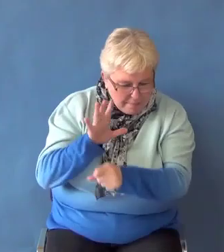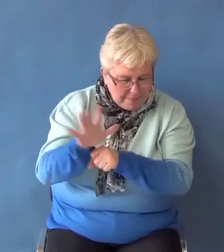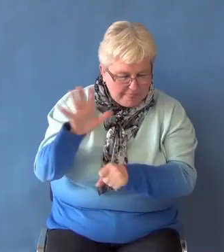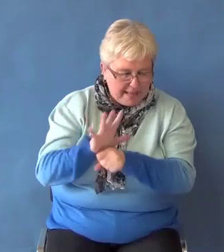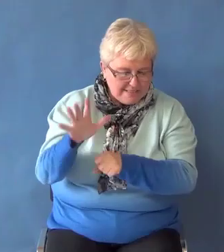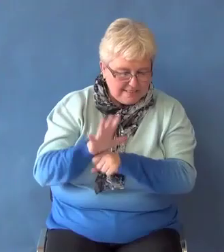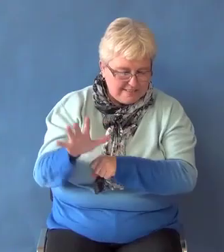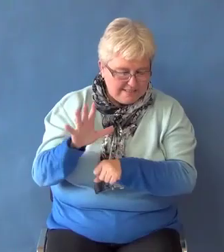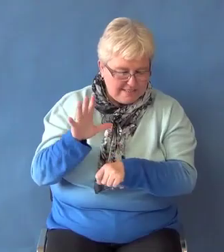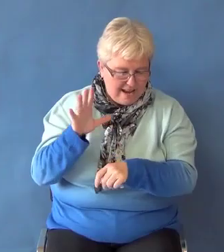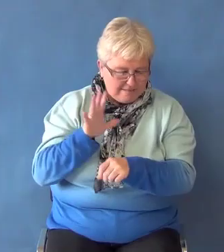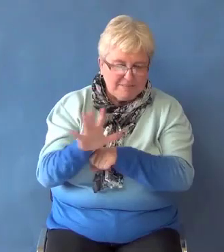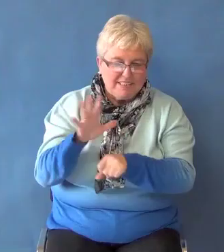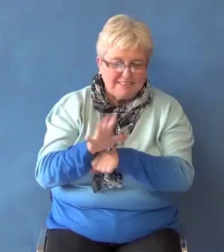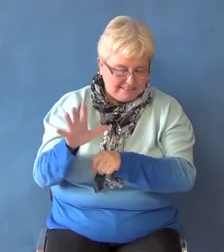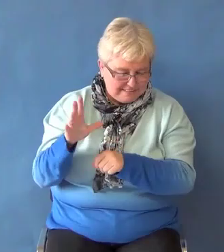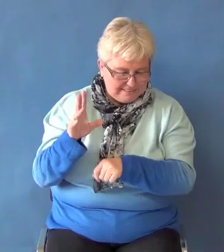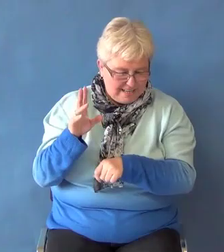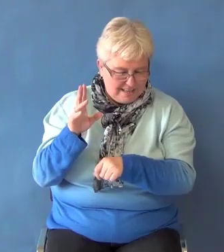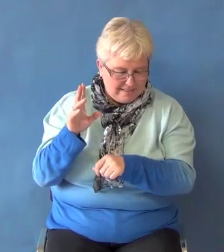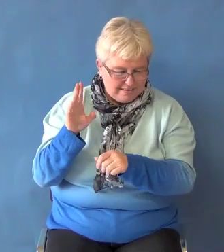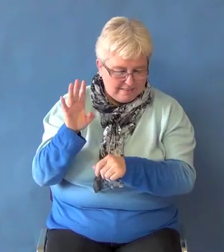Piętnasty, piętnasty.